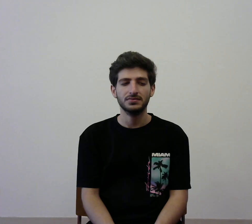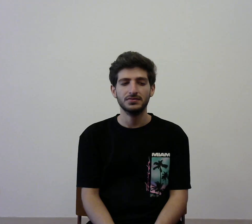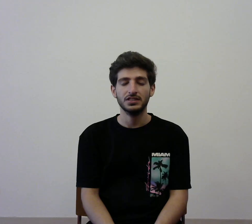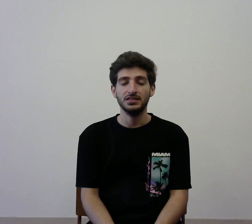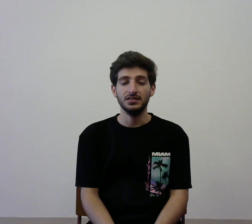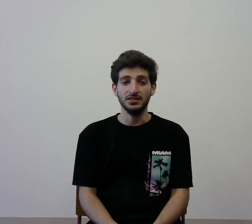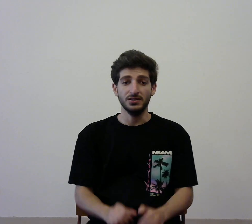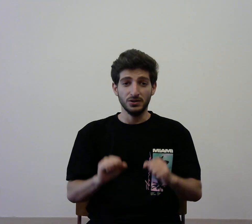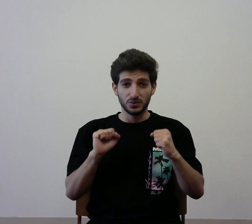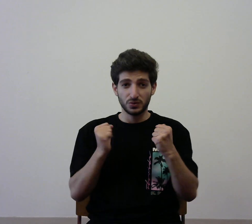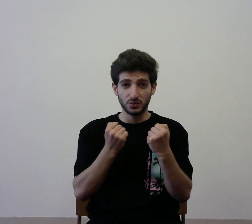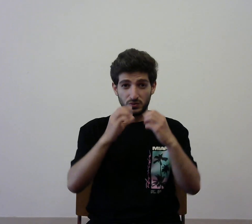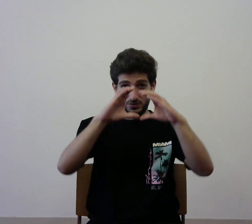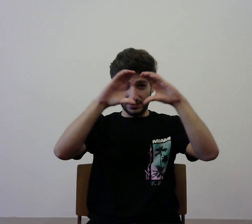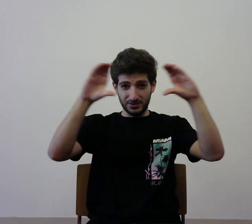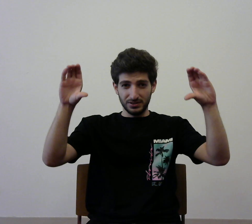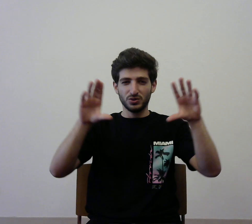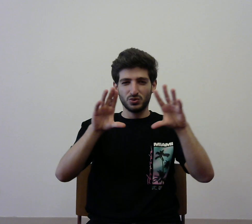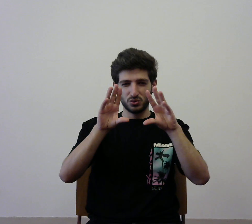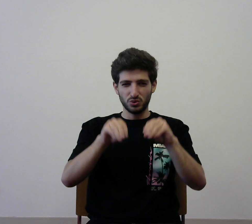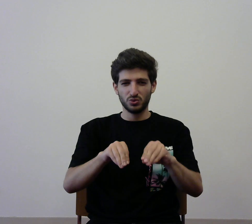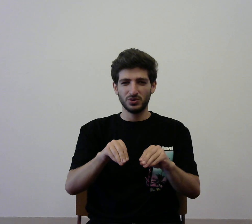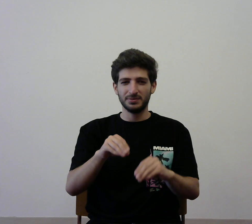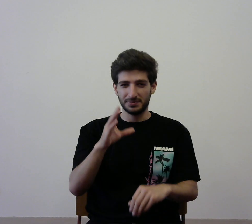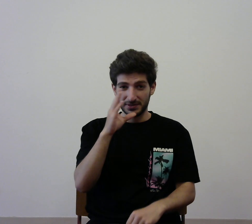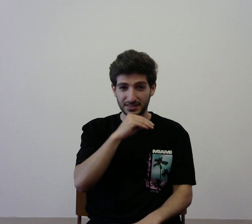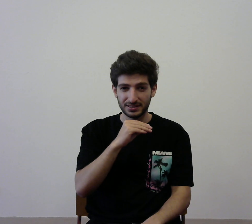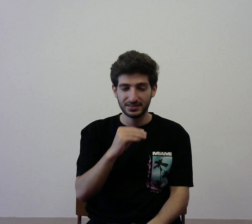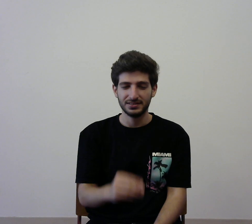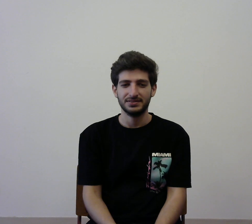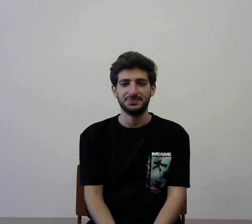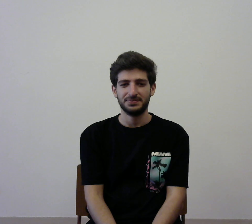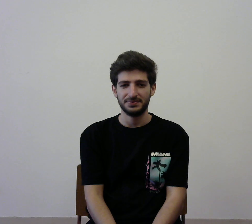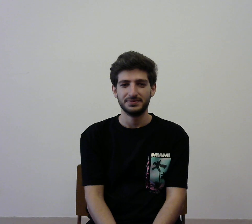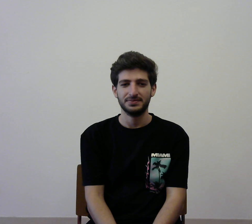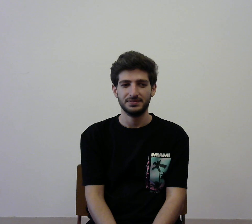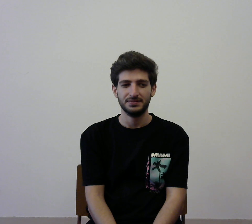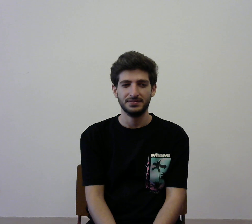Kondisioneri söndürə bilərsinizmi?